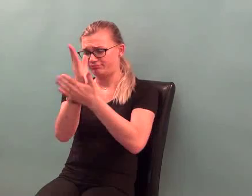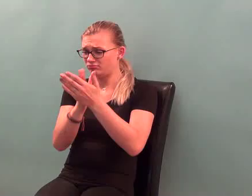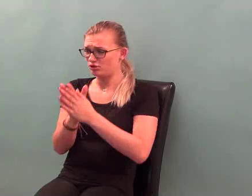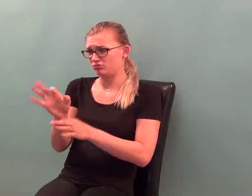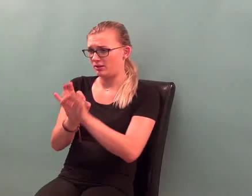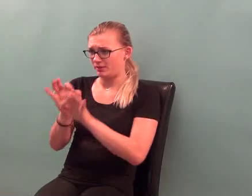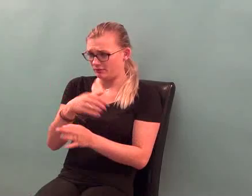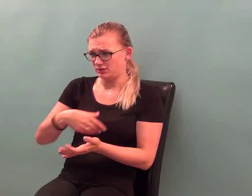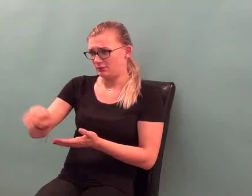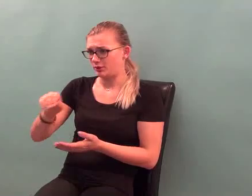"Proszę napraw, zapłacę Ci."